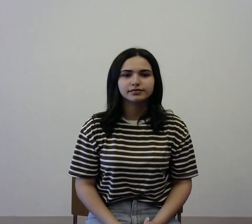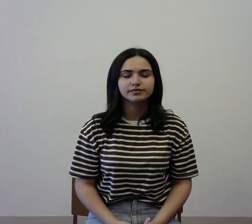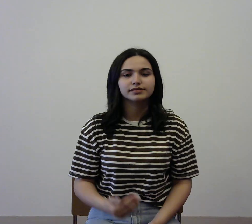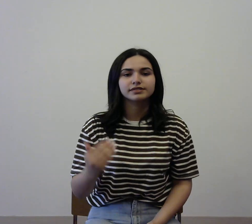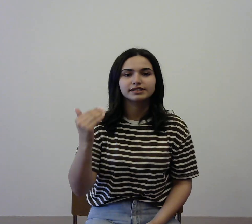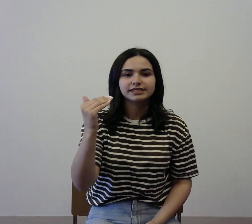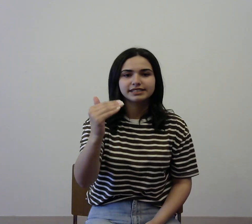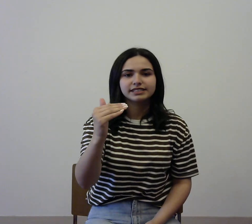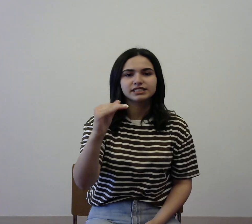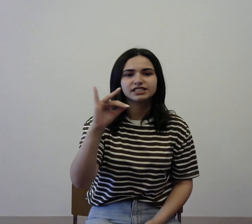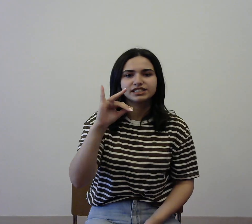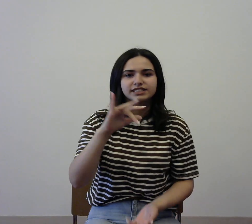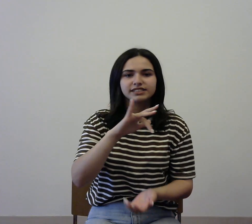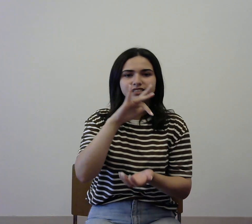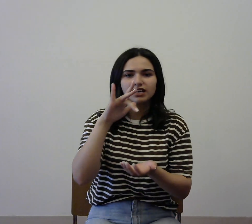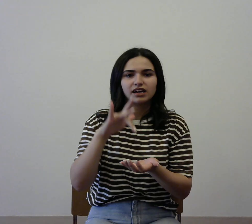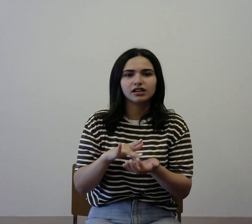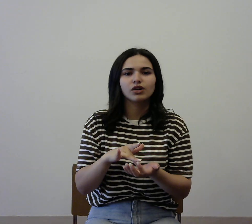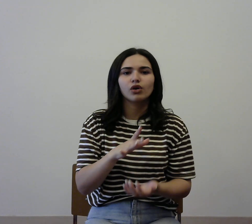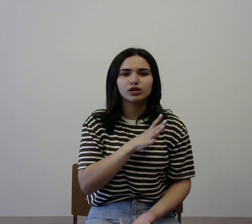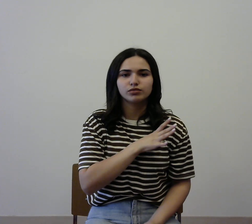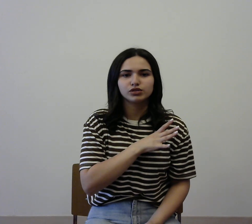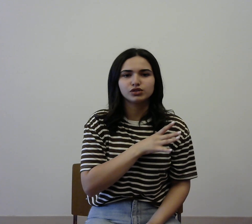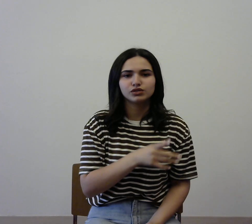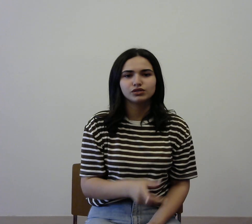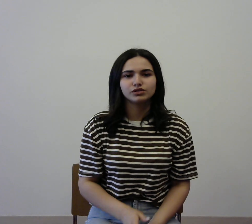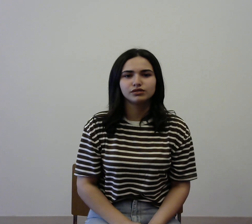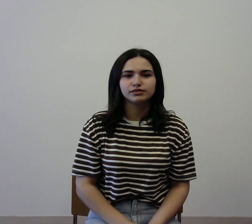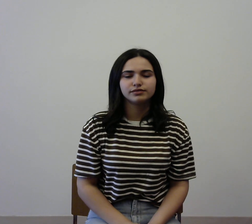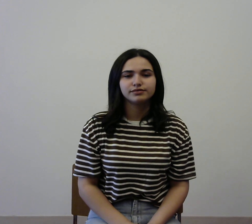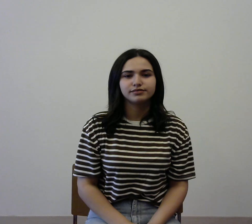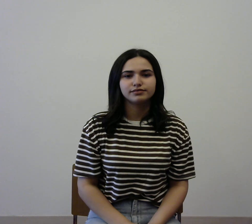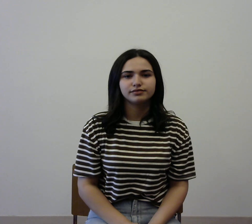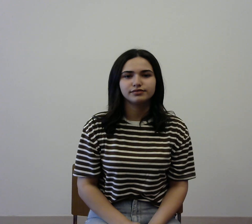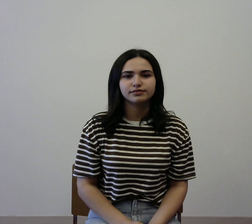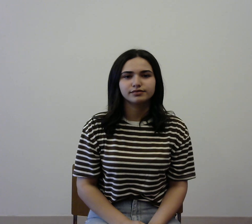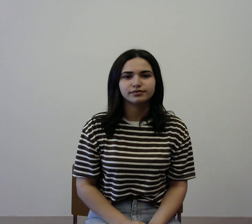Siz İçərişəhərdə olmusuz?